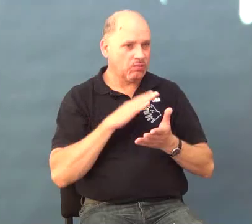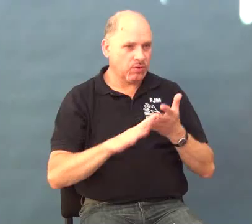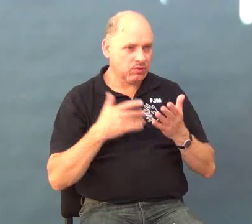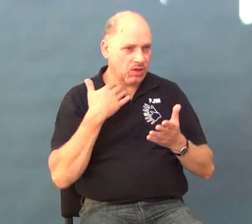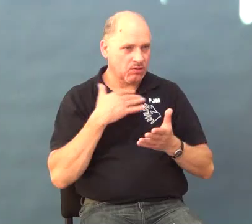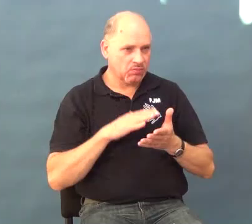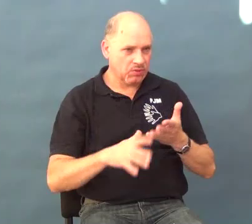Bez alkoholu